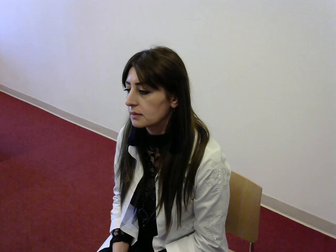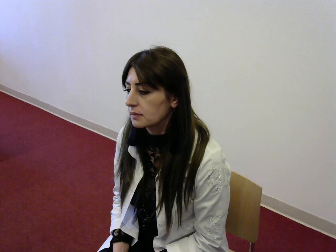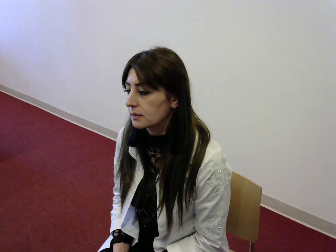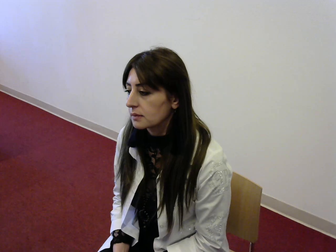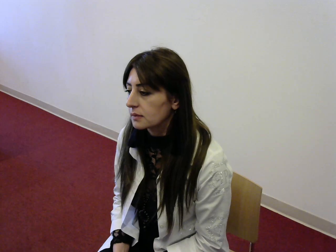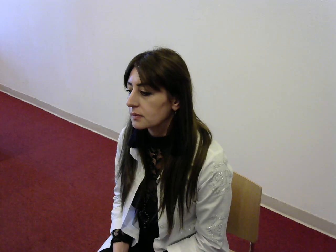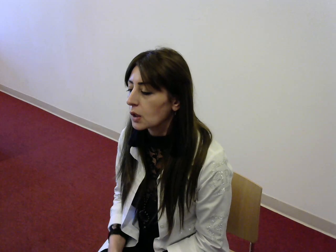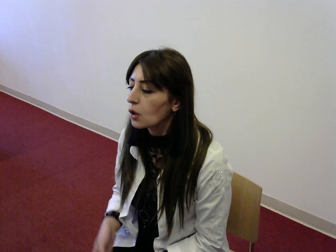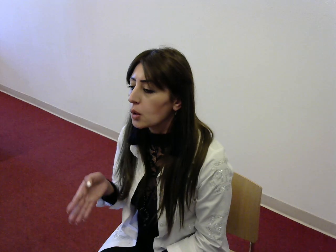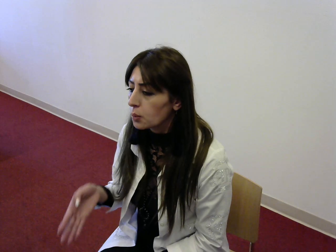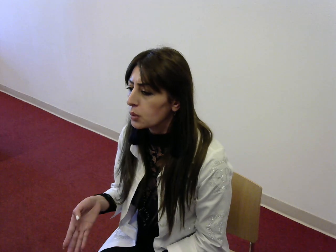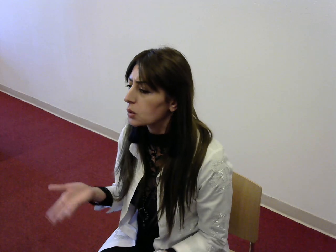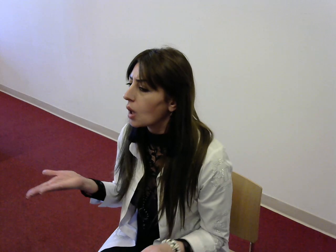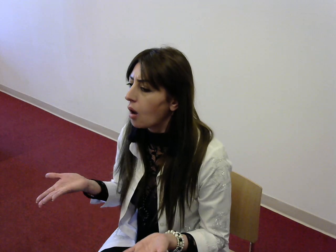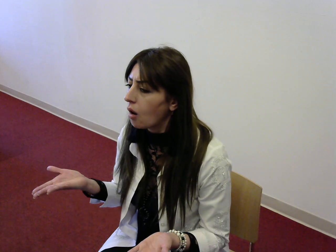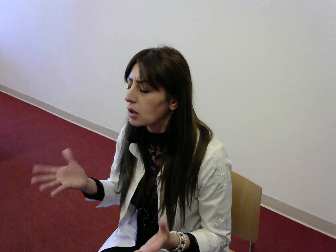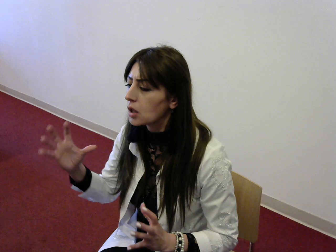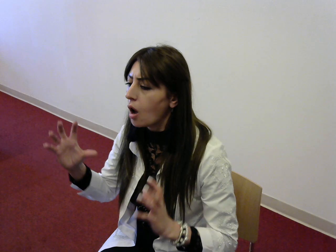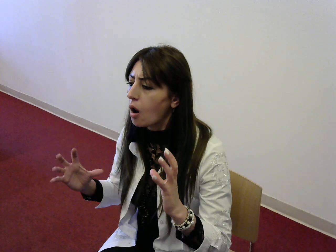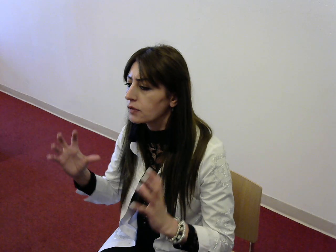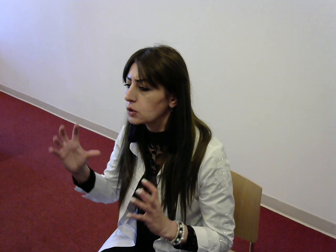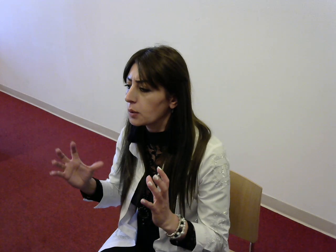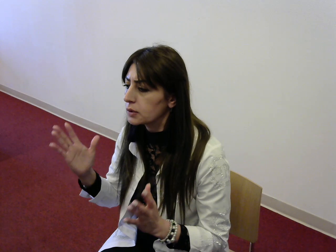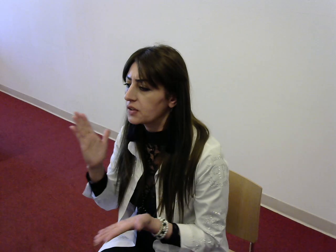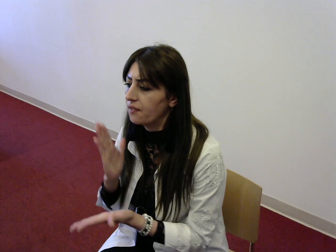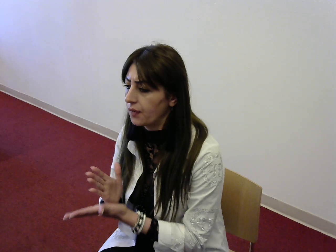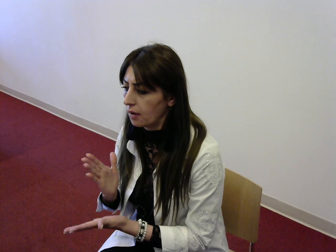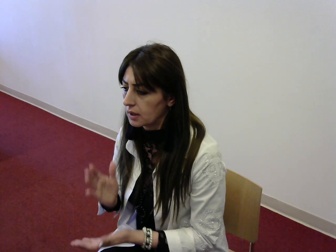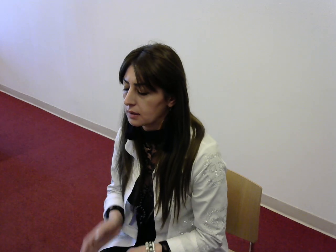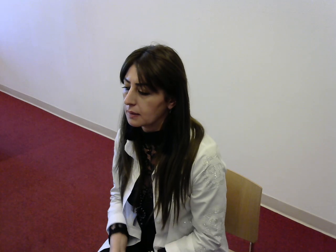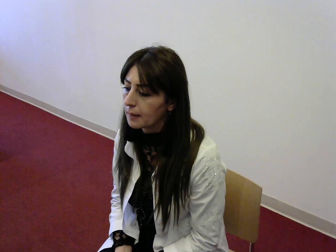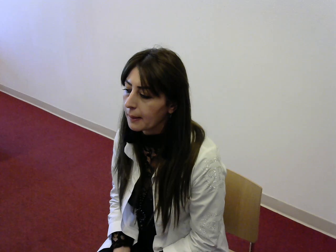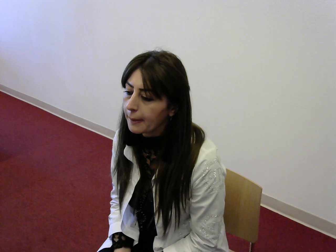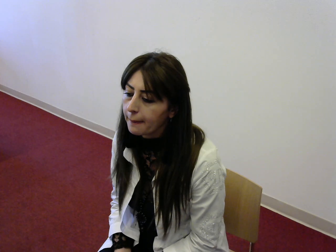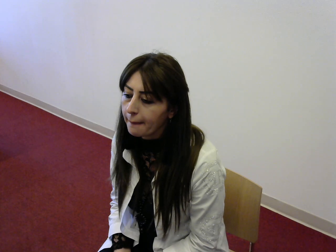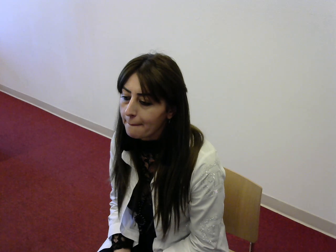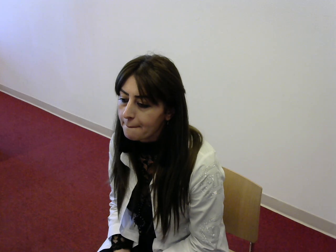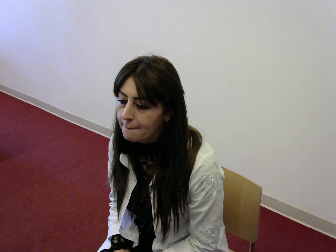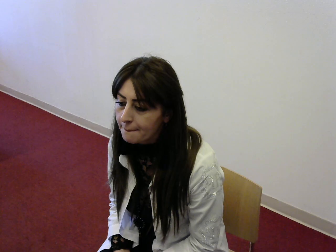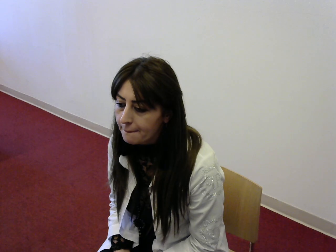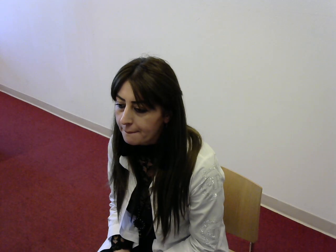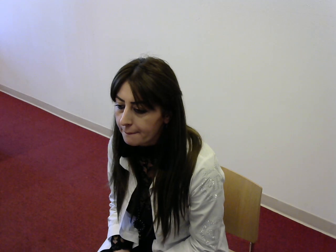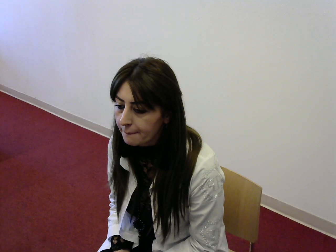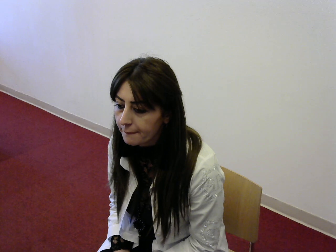Burda harda avtobus var?